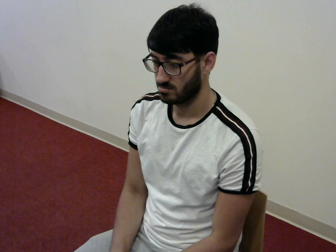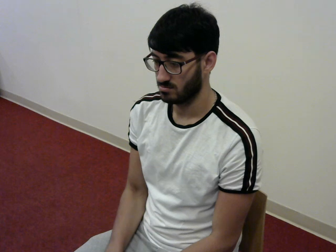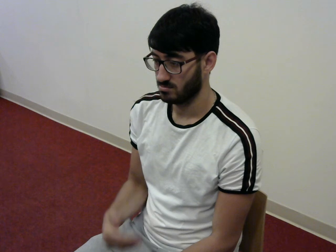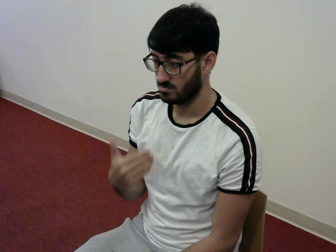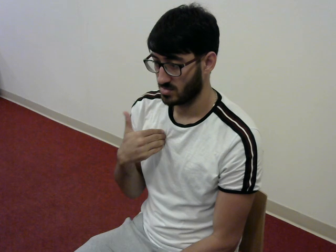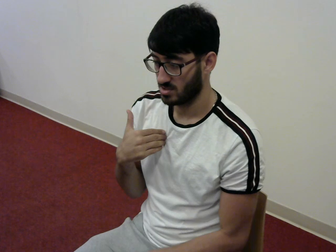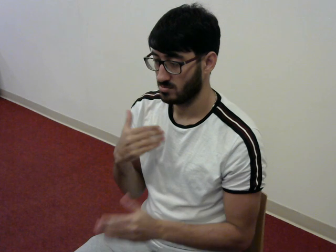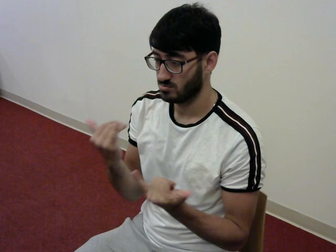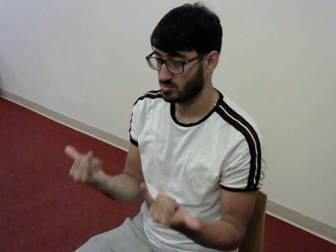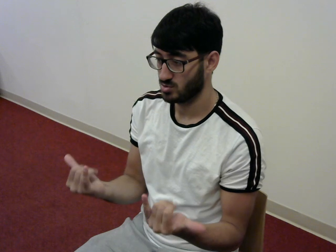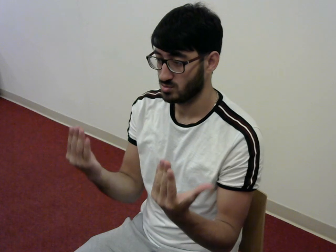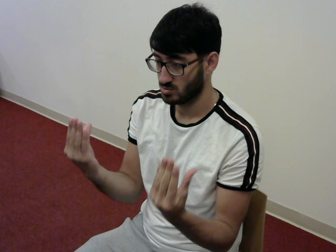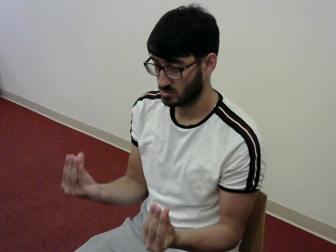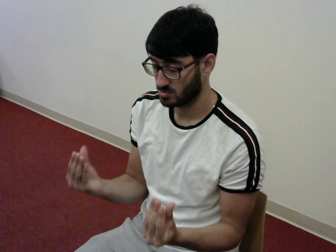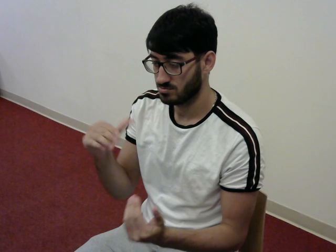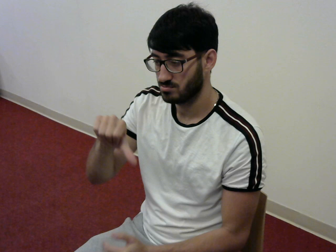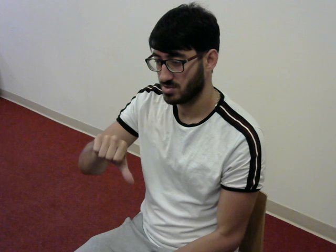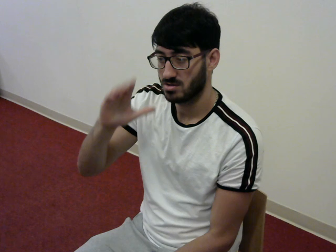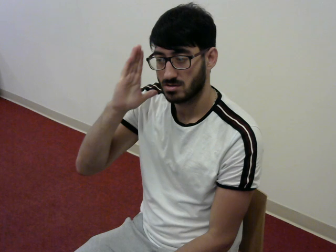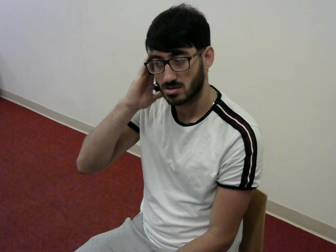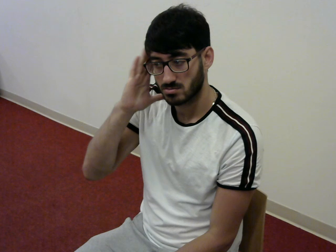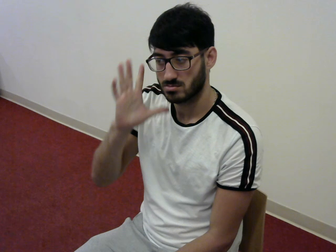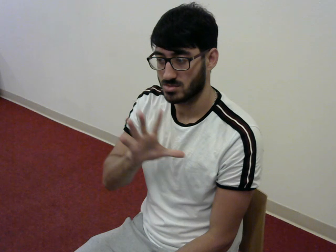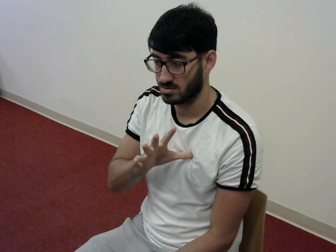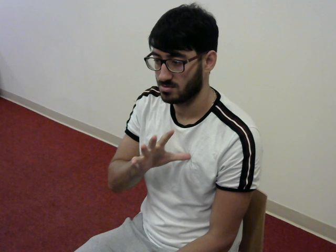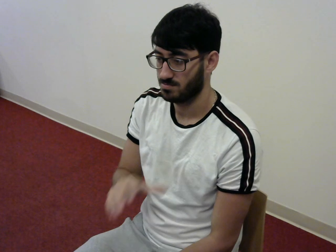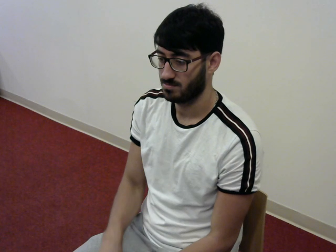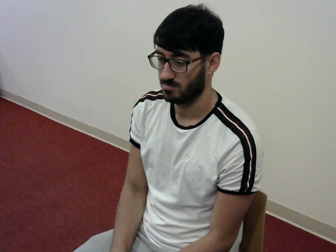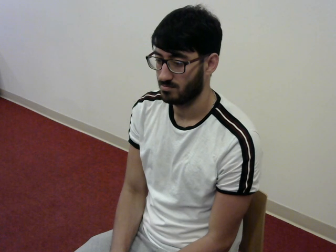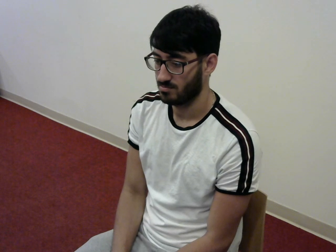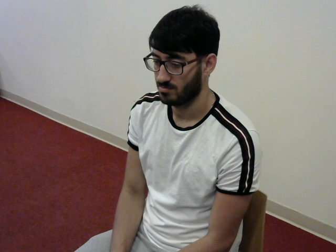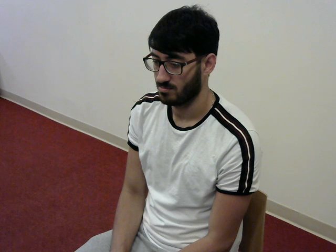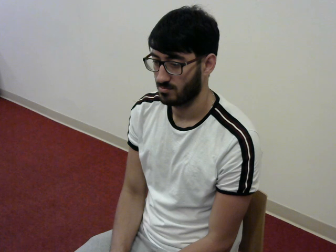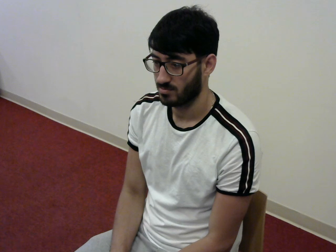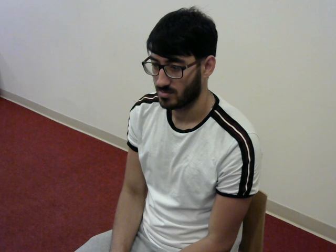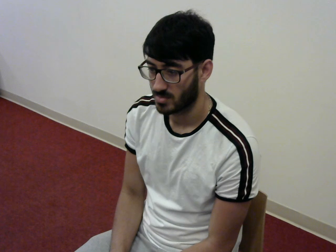Mən bu gün pis yatmışam